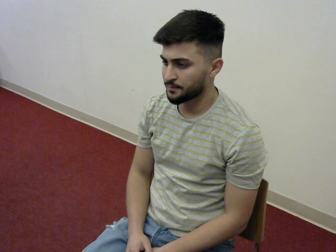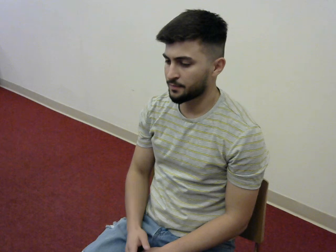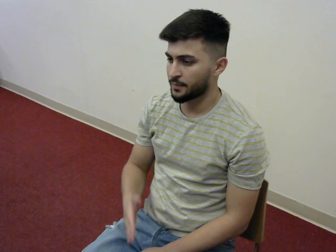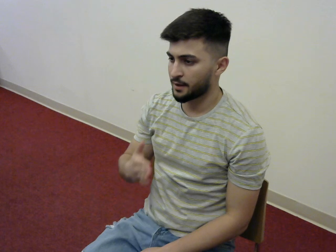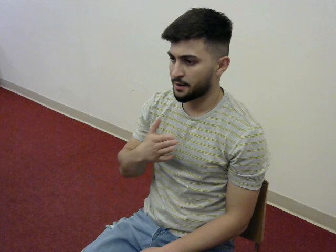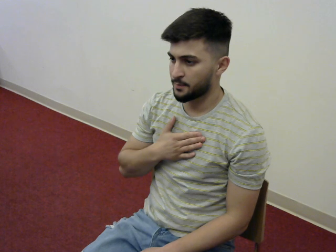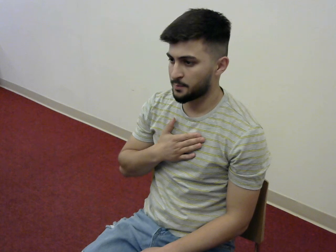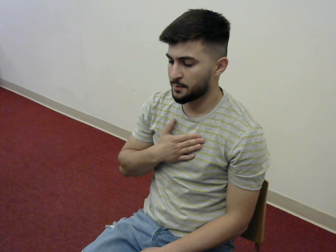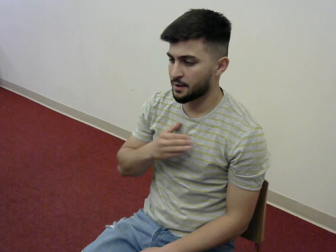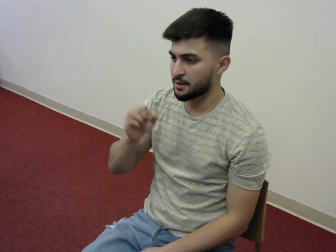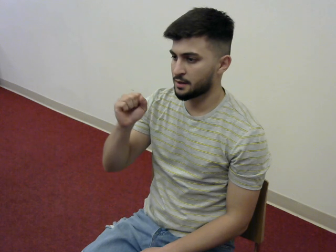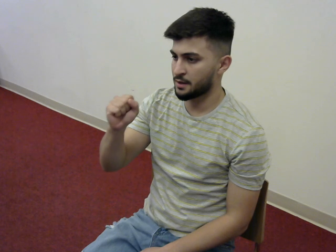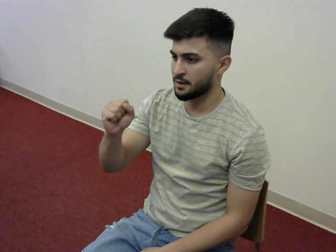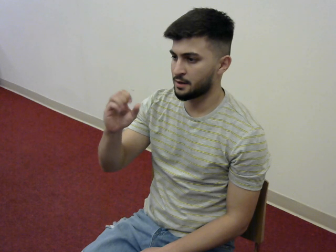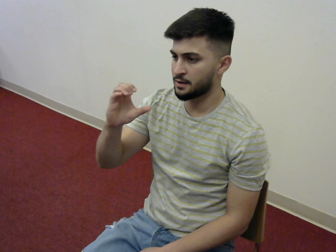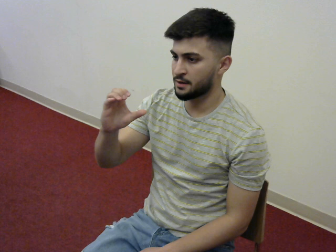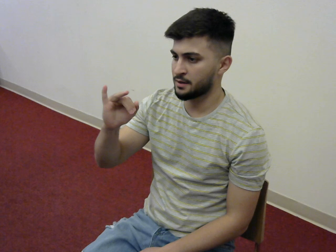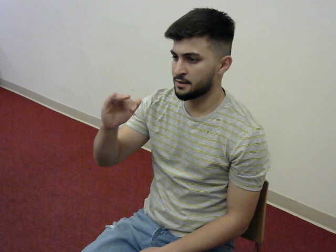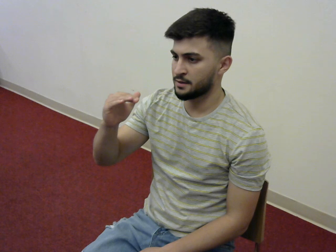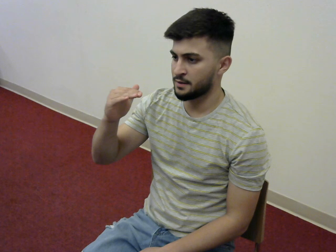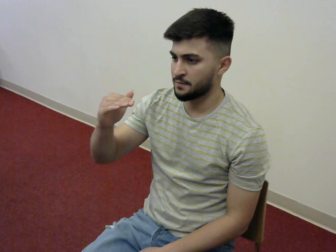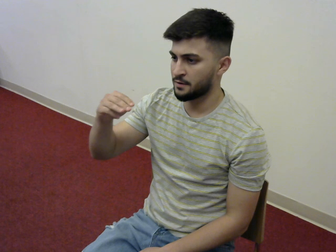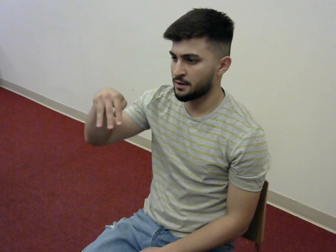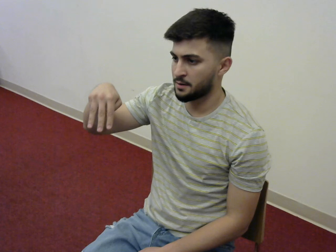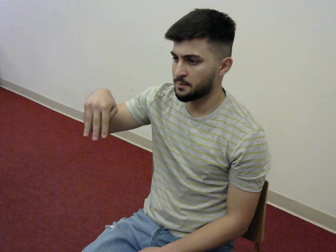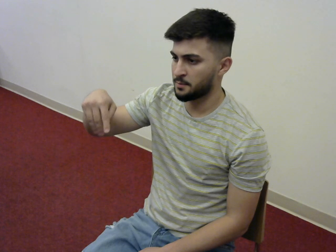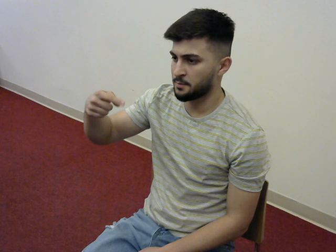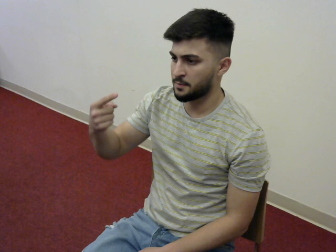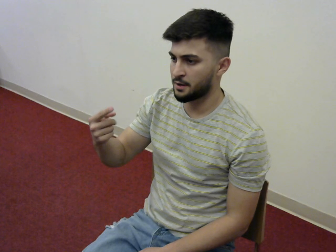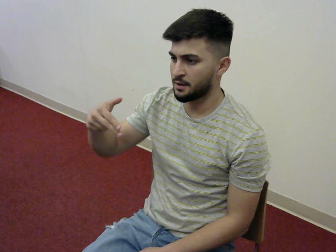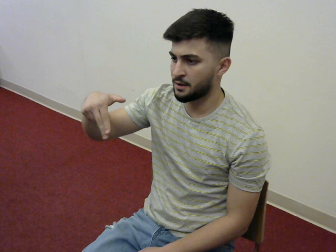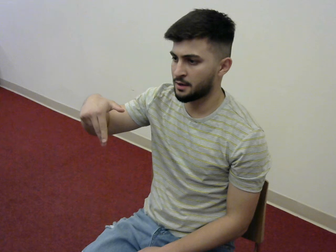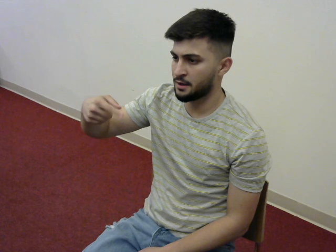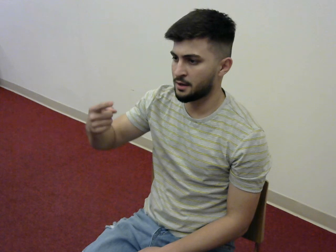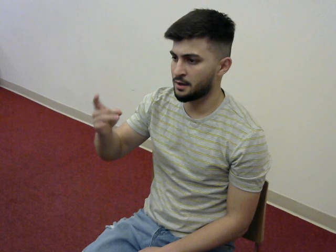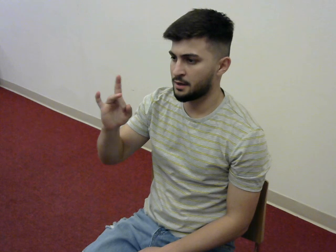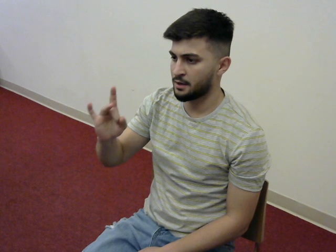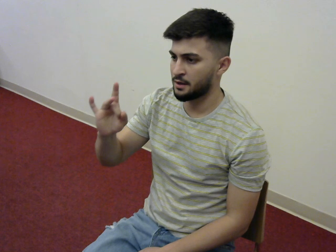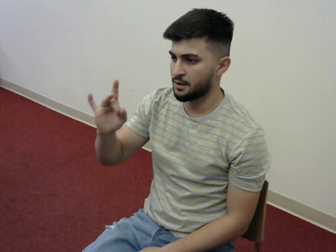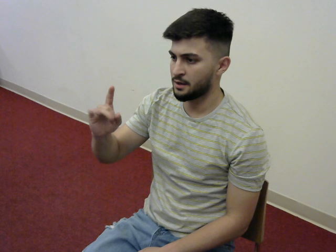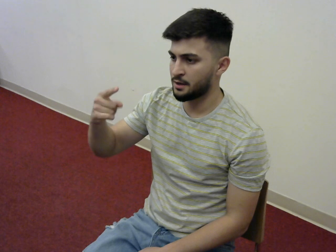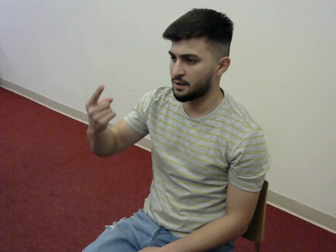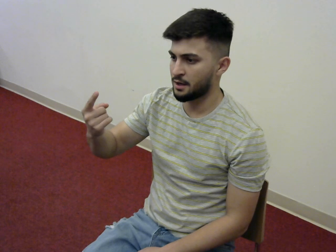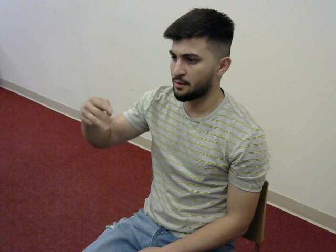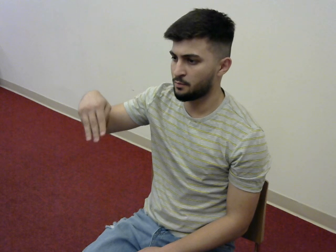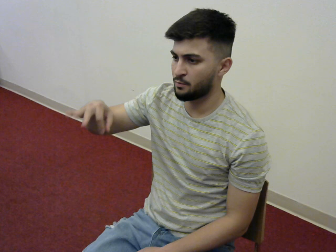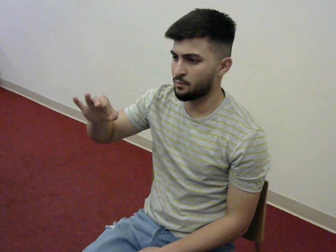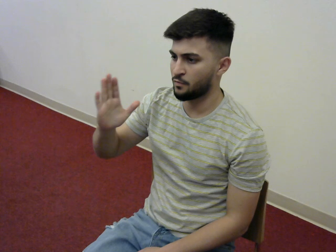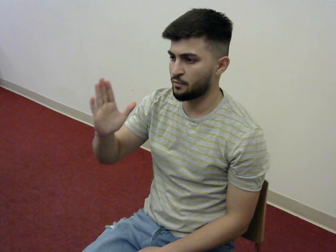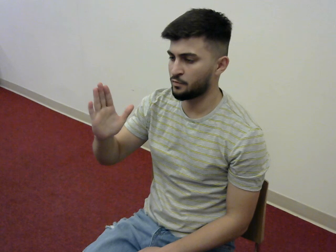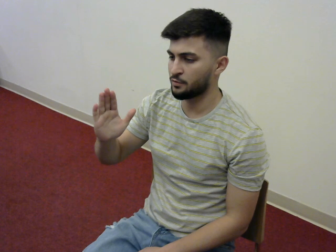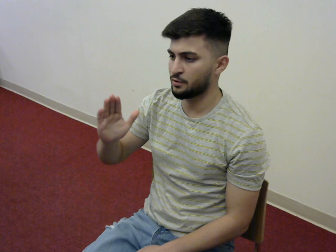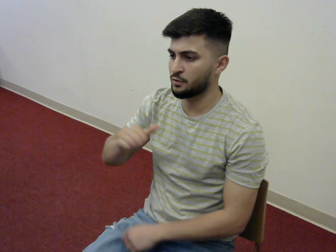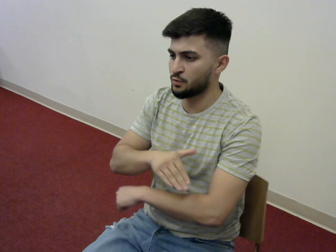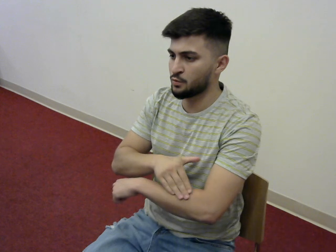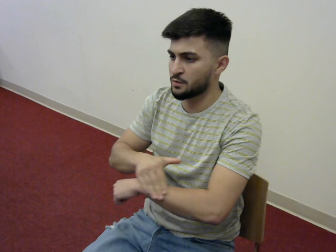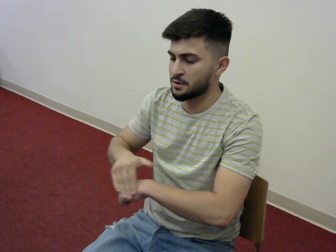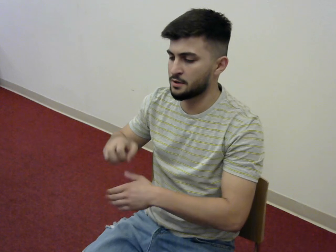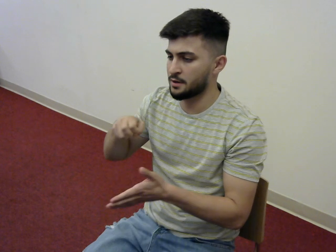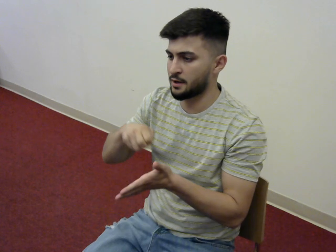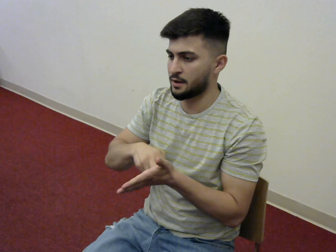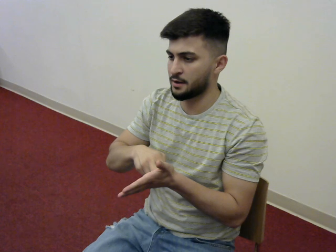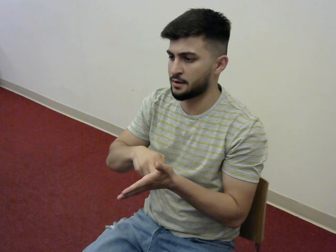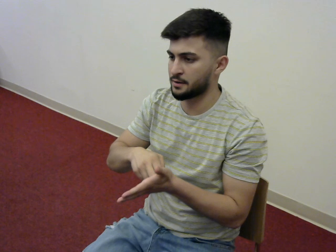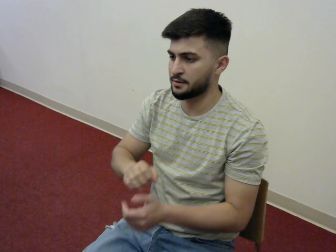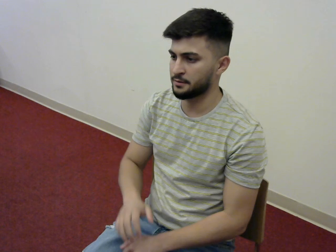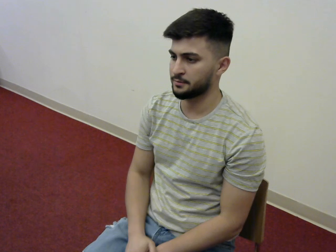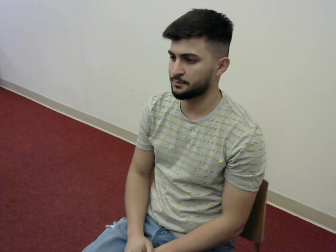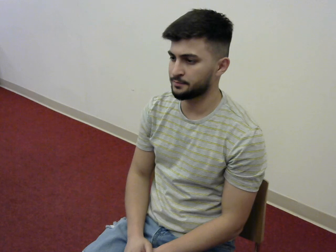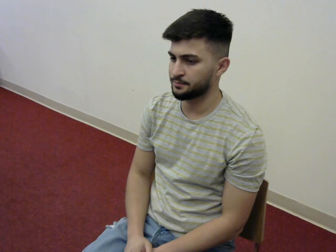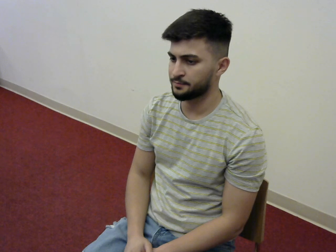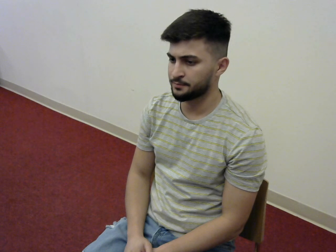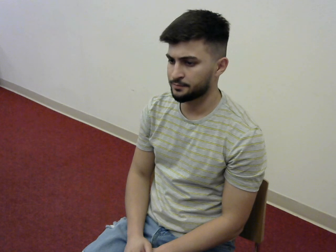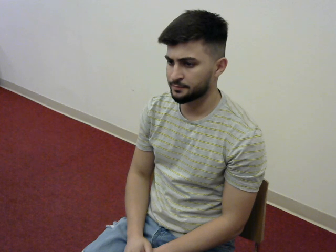Mən Asif Məhərrəmov küçəsində qeydiyyatdayam